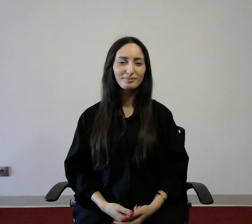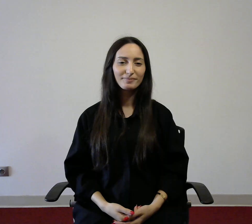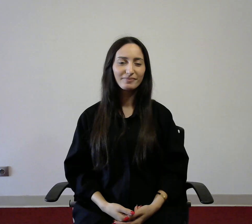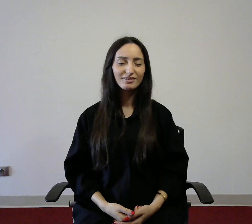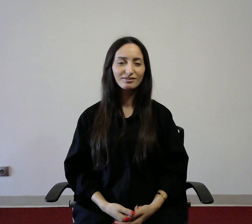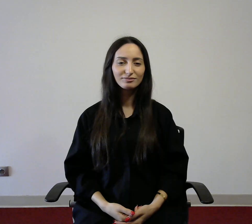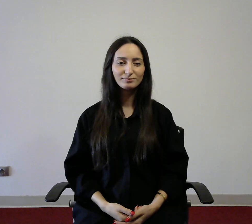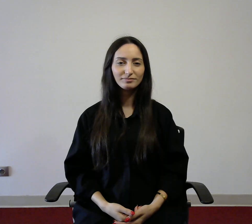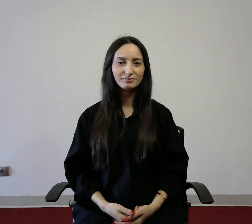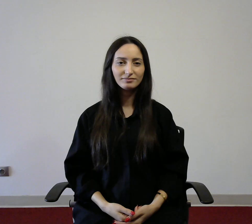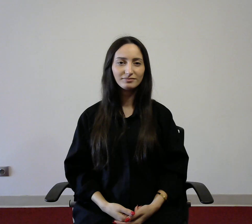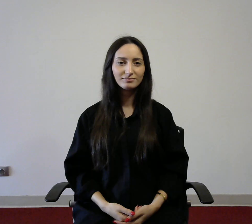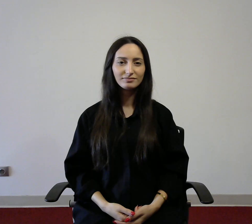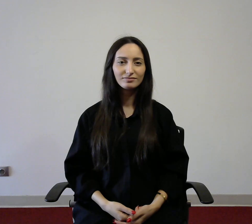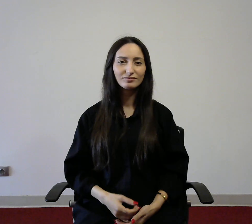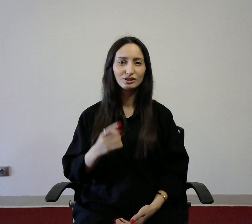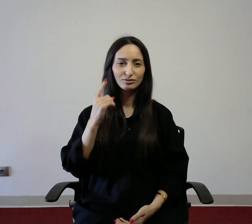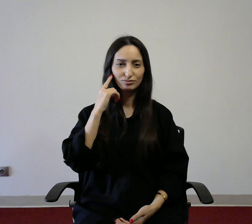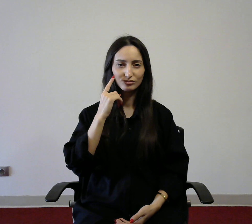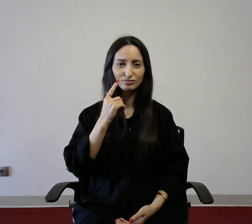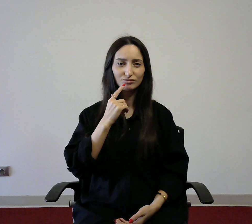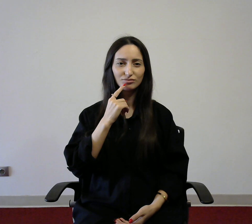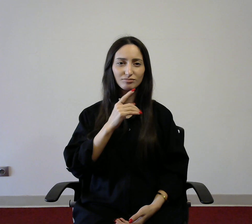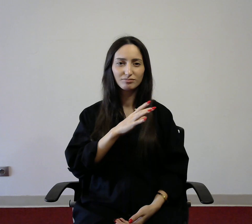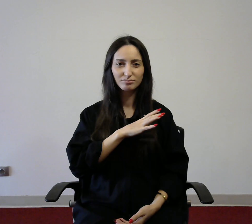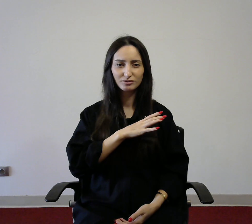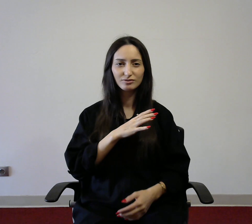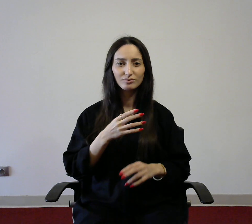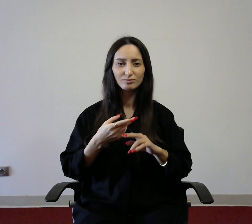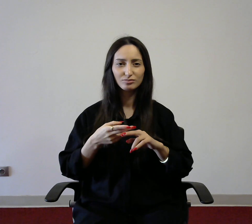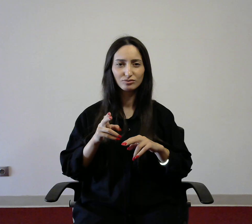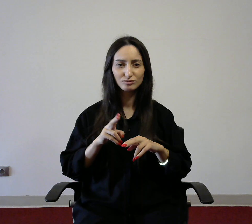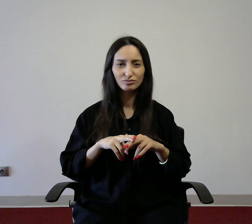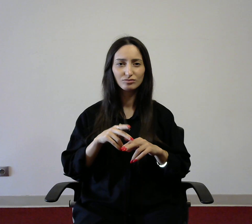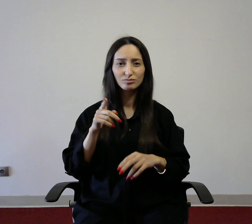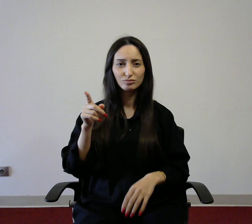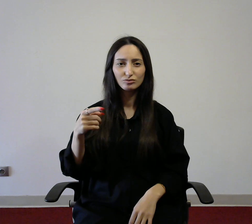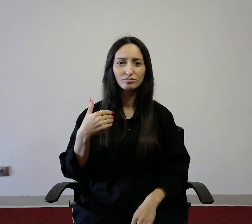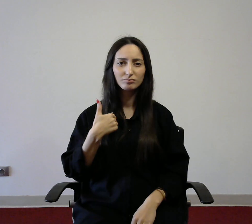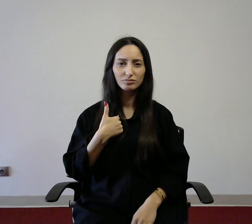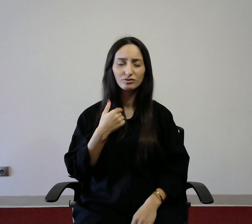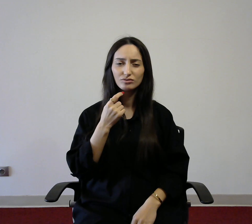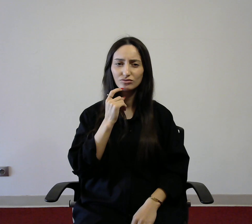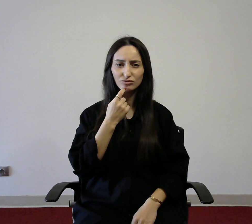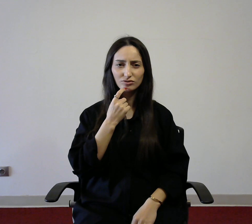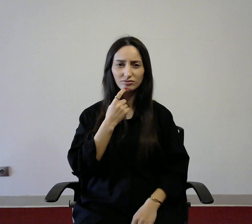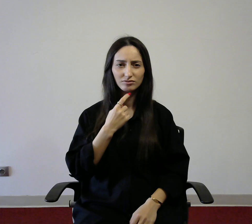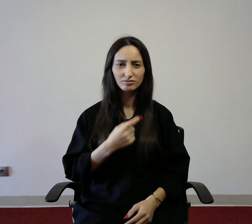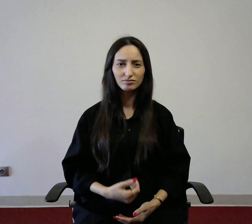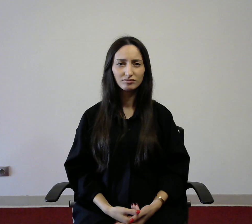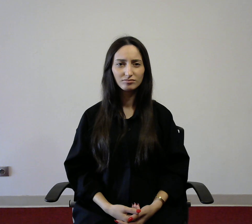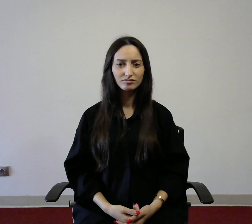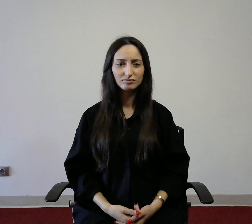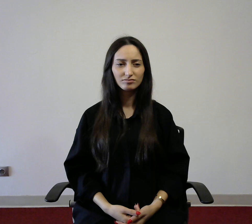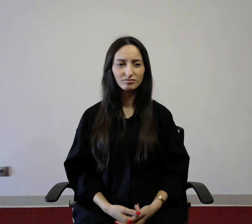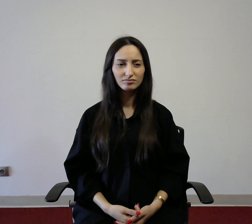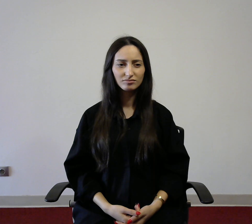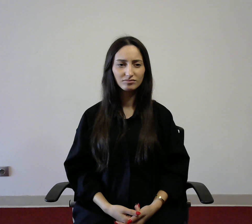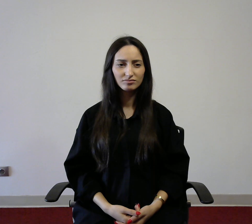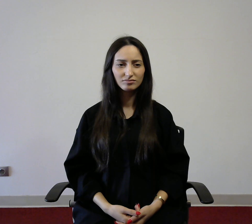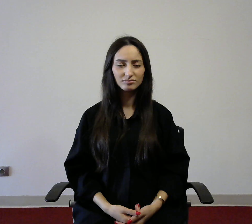Eşitmə məhdudiyyəti olduğuna görə bu mənə çətindir